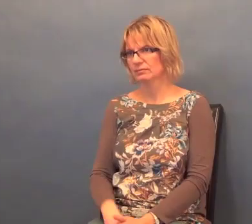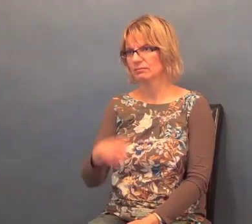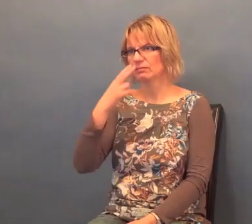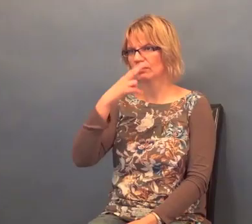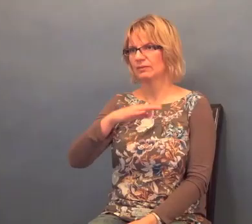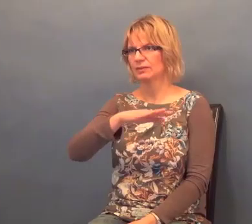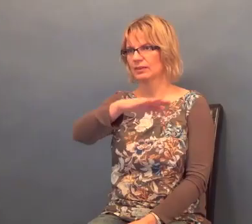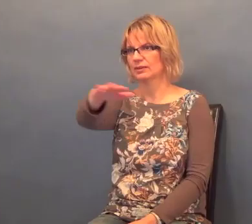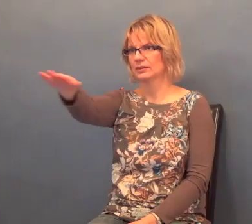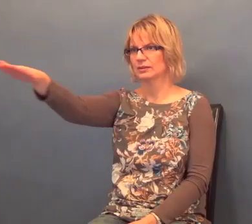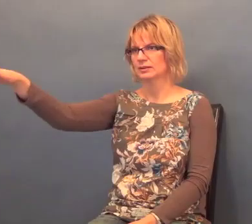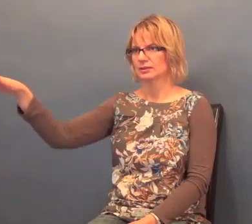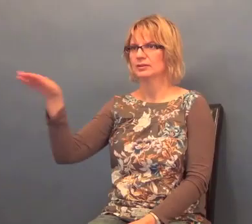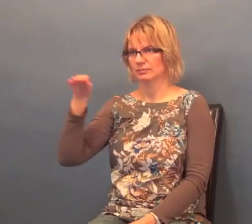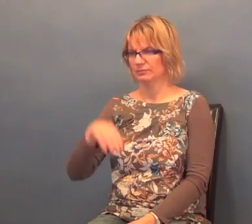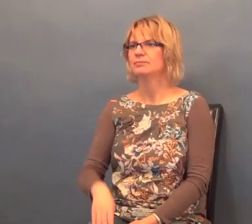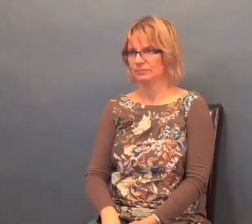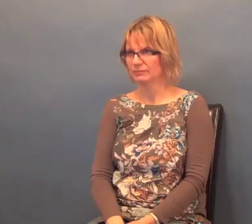Bo nie widać.